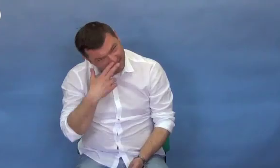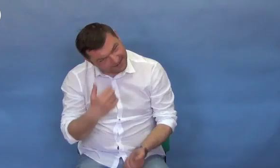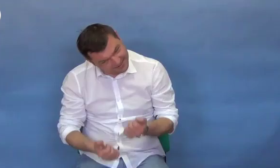Trudne słowo.